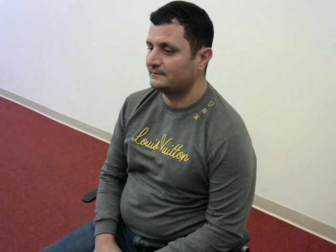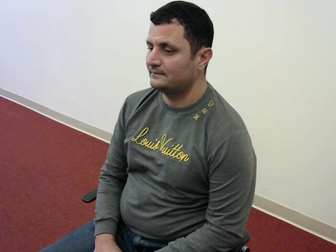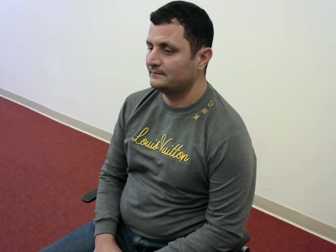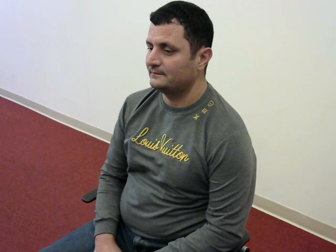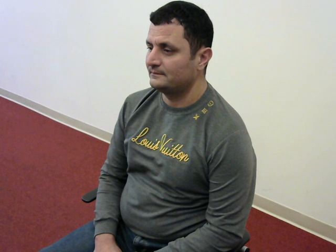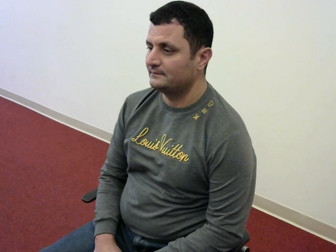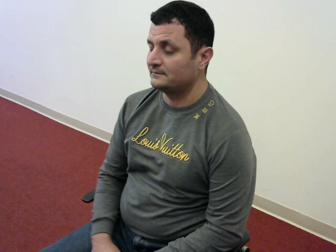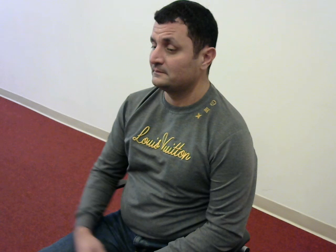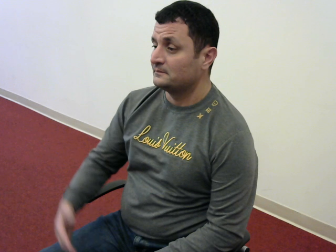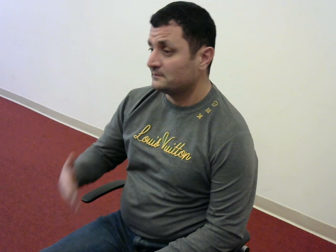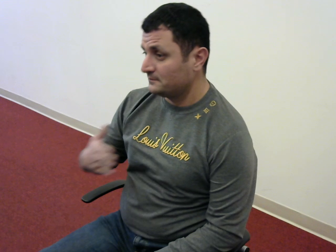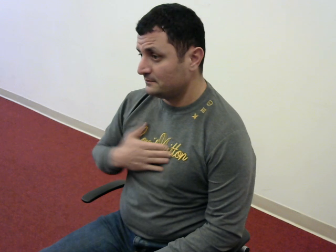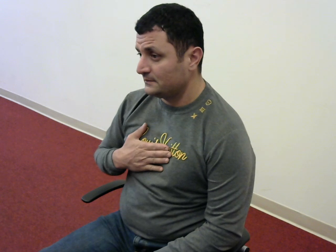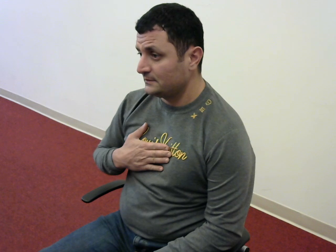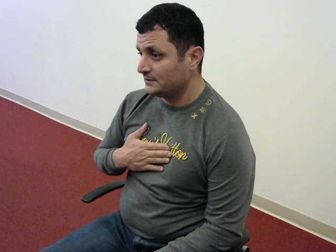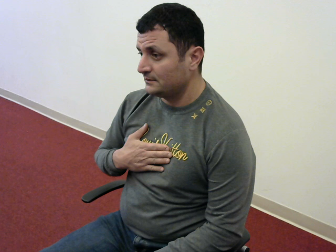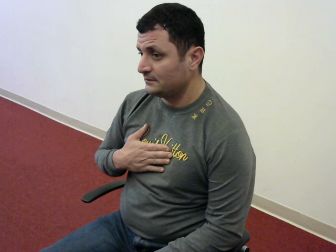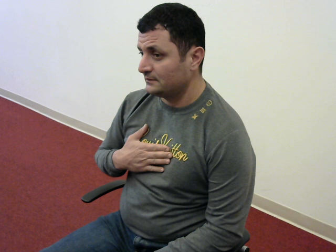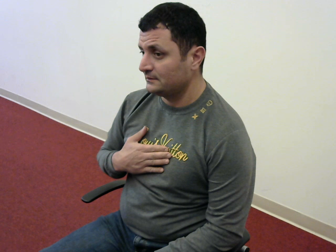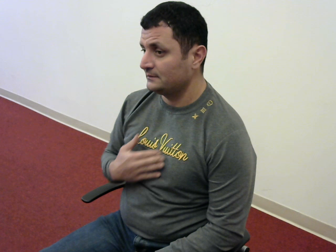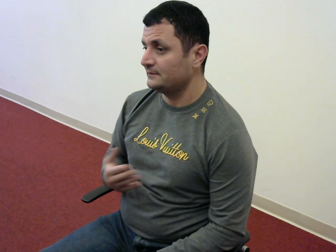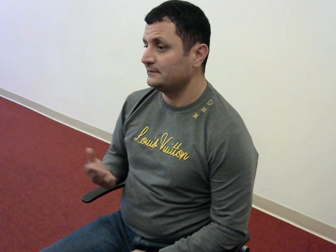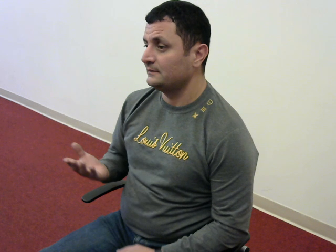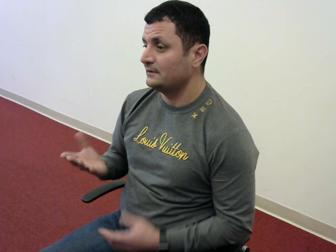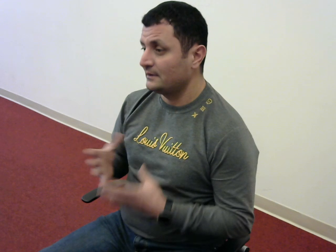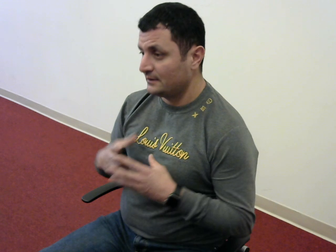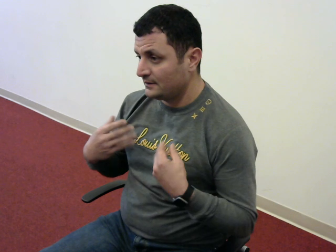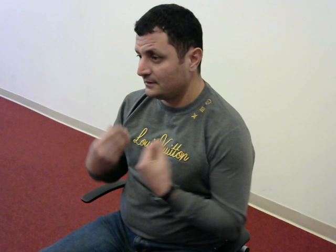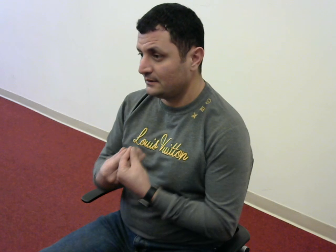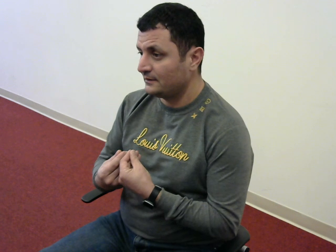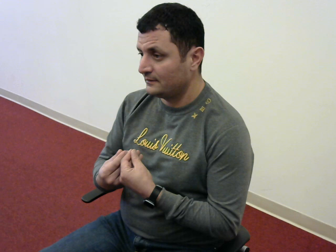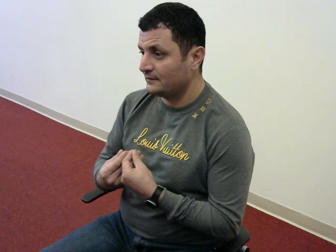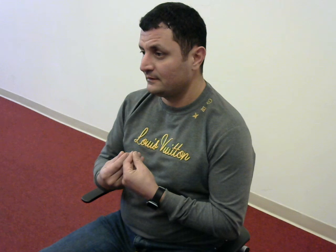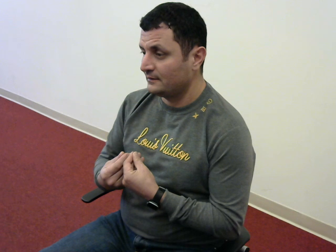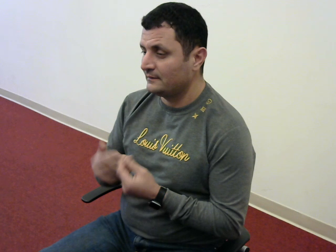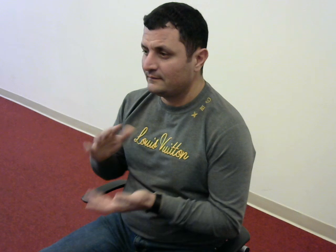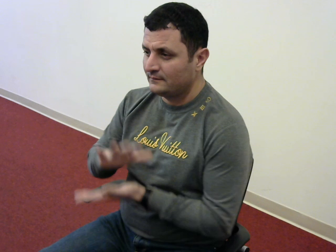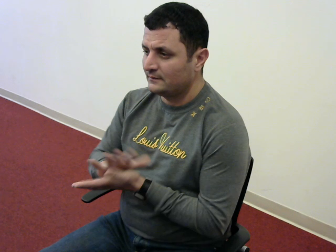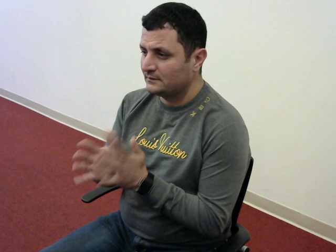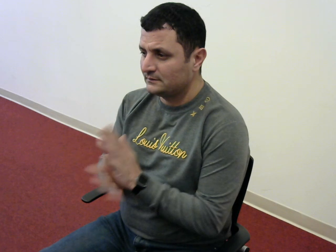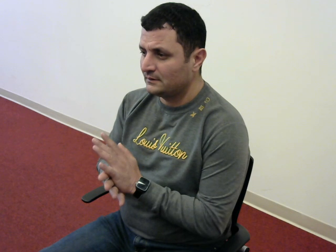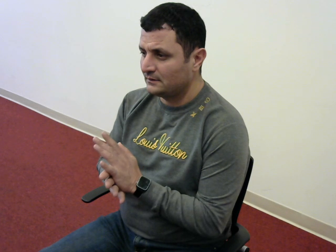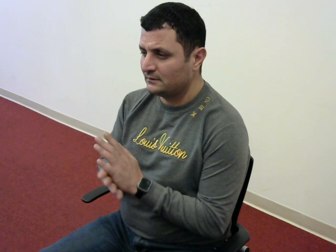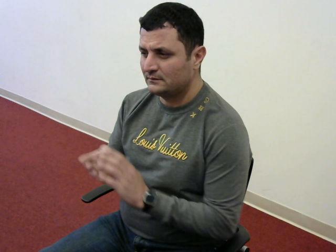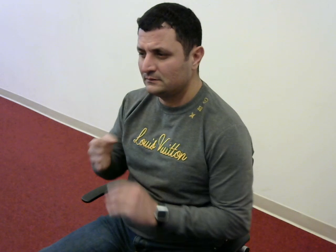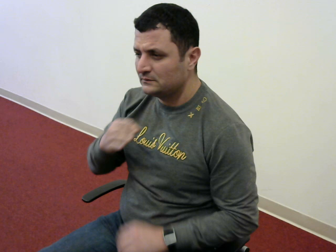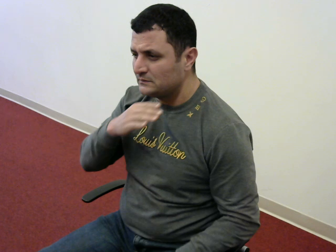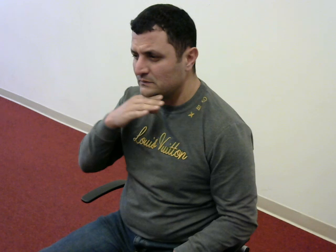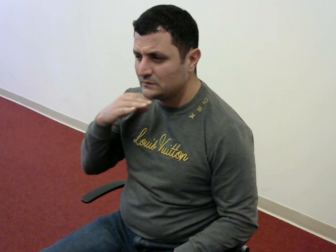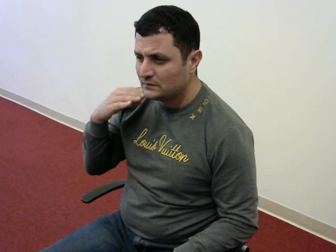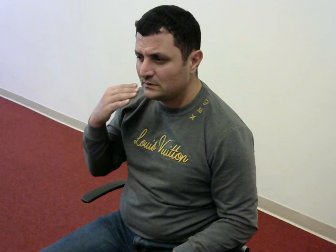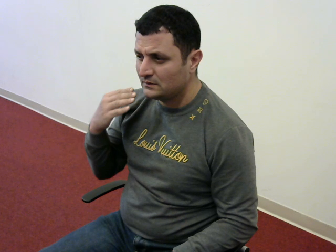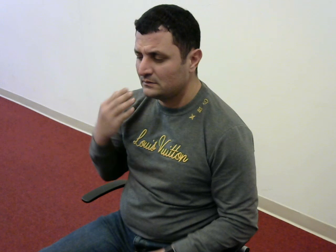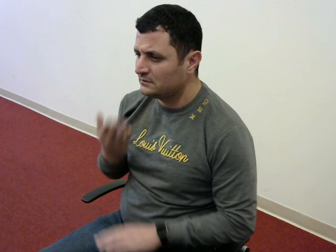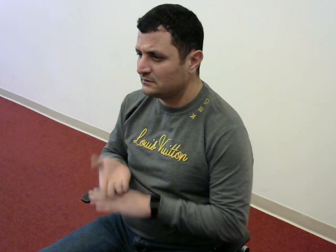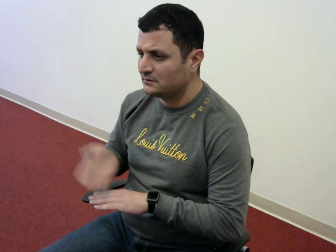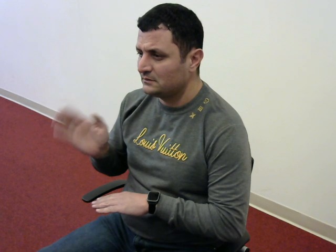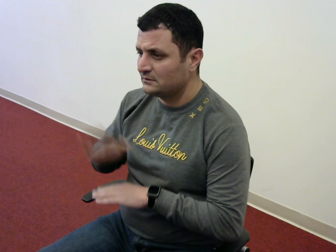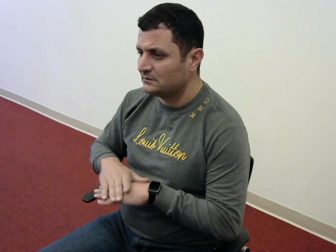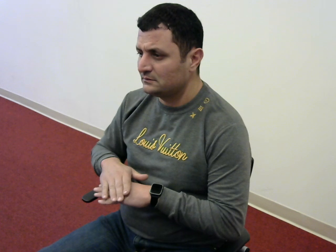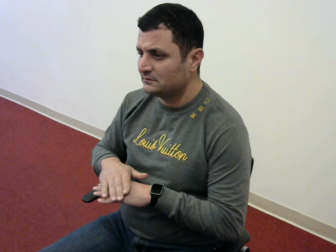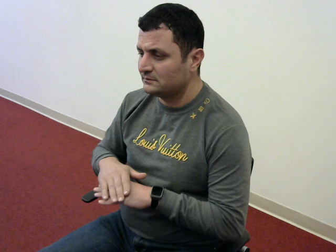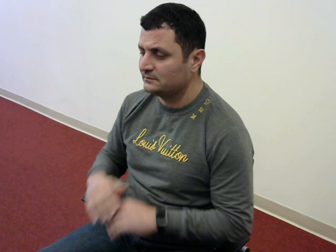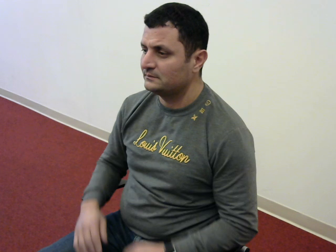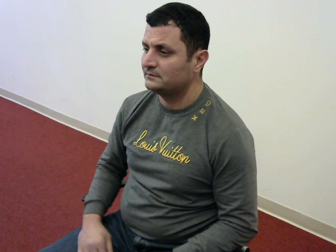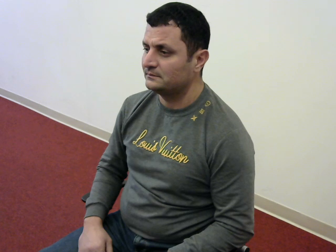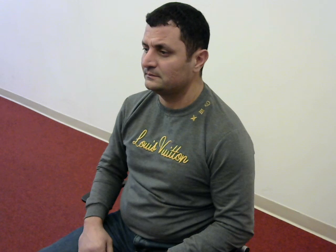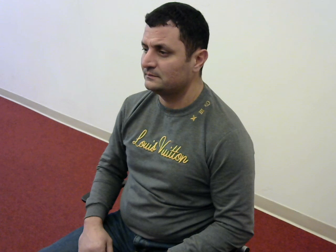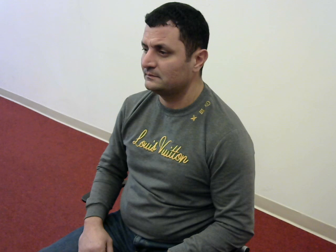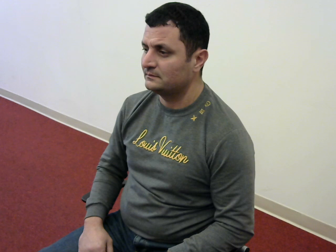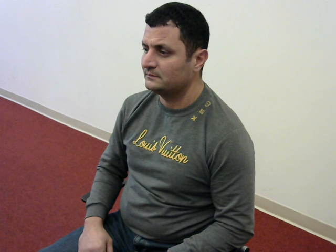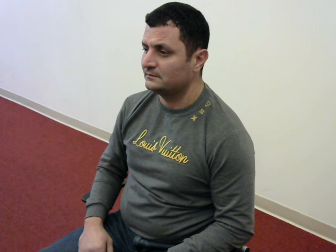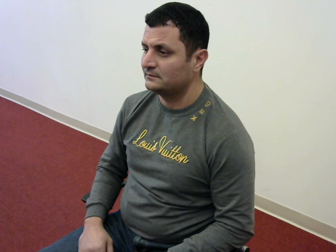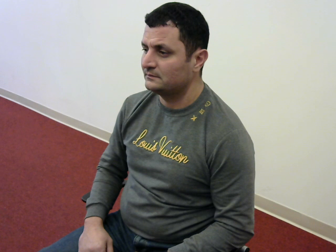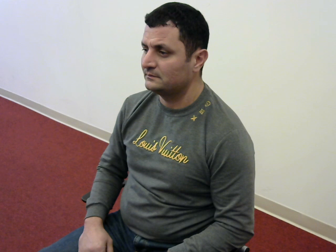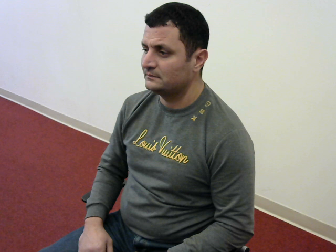Mənim ailəmin vəziyyəti çox ağırdır